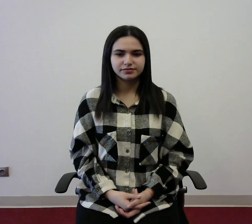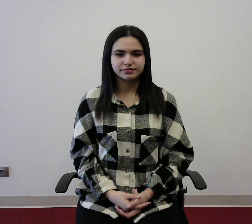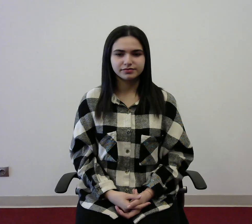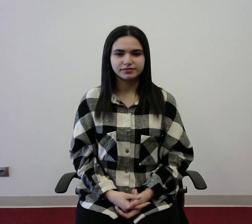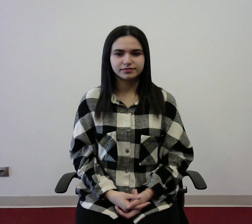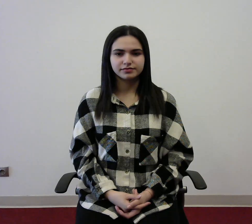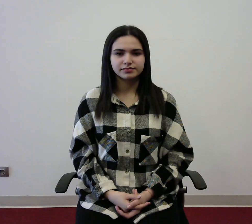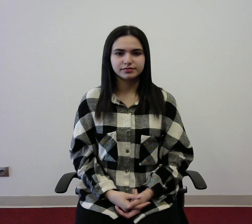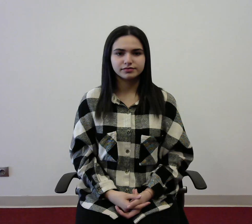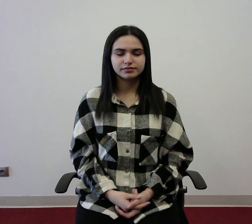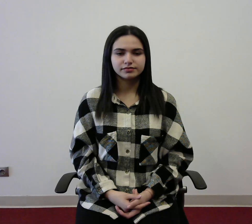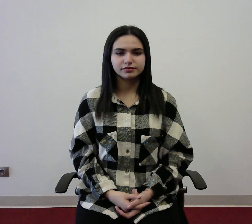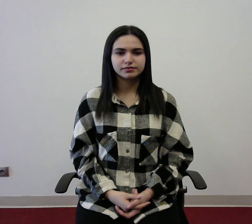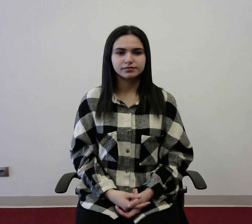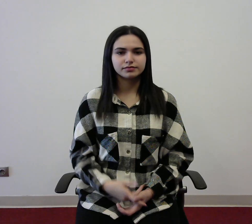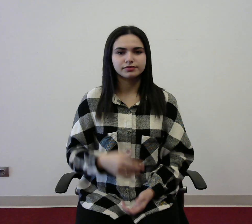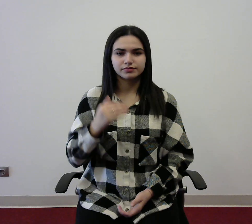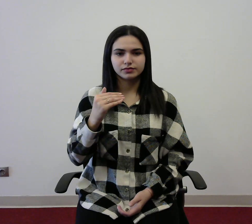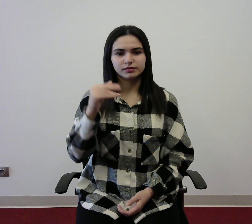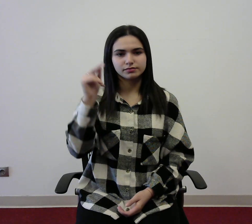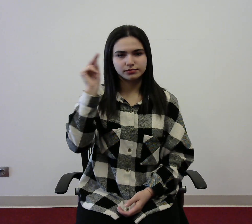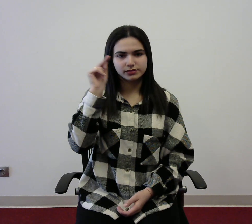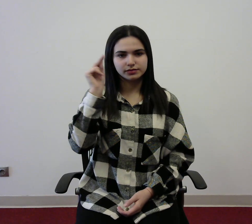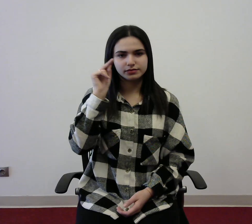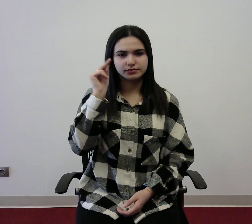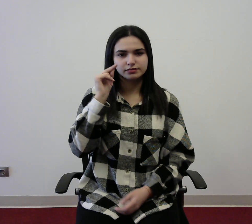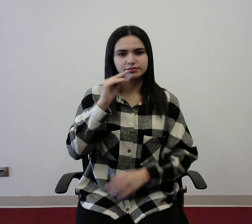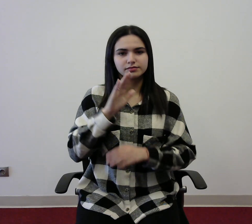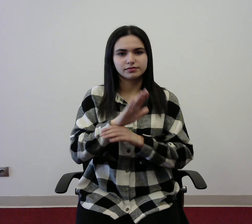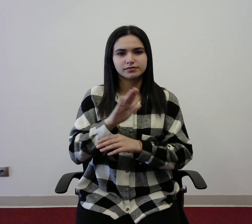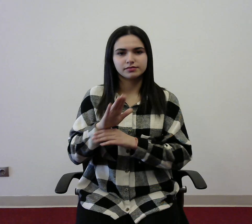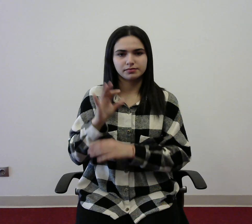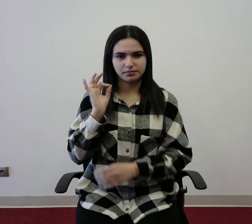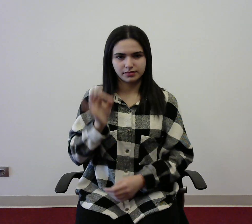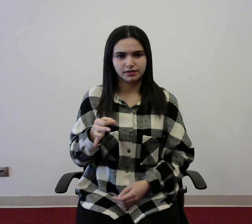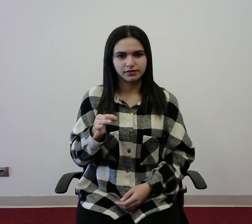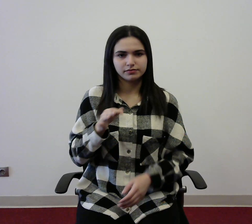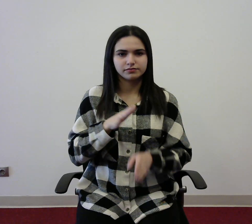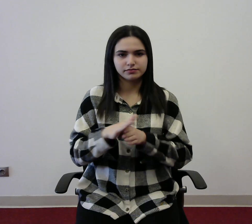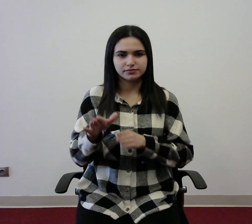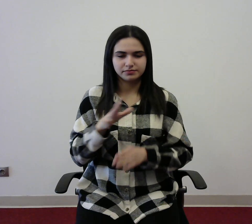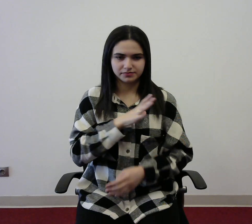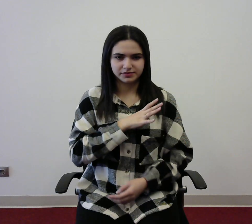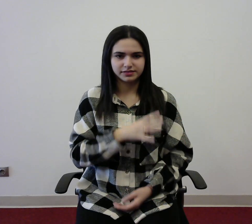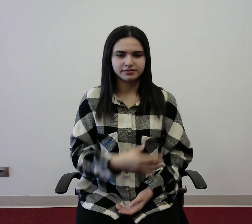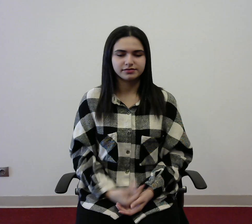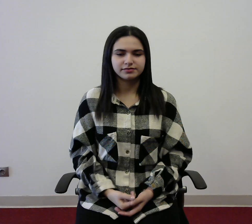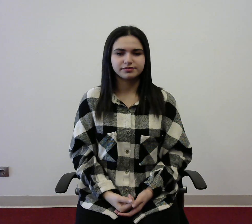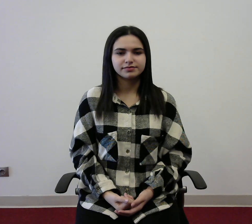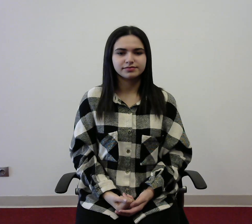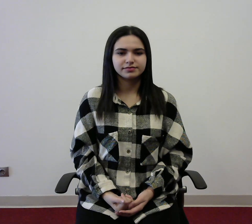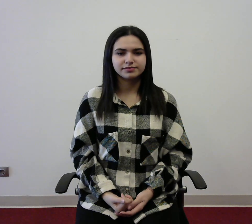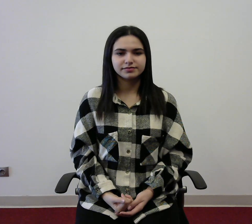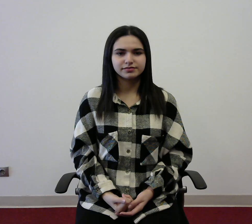Sənin şagirdin tapşırıqları düzgün yerinə yetirib